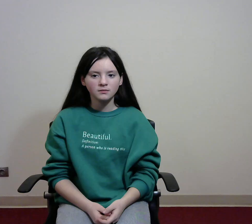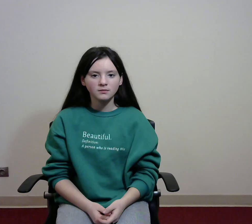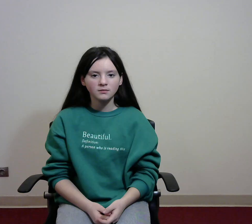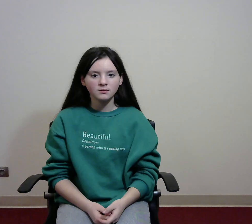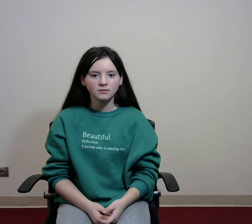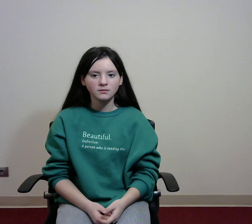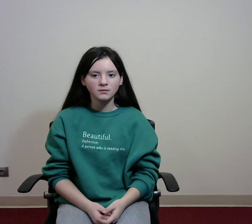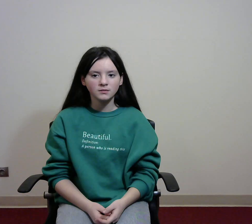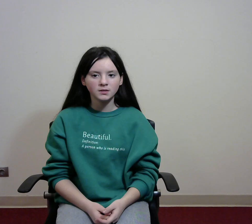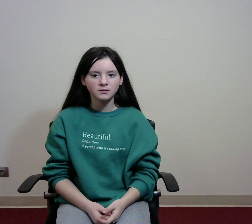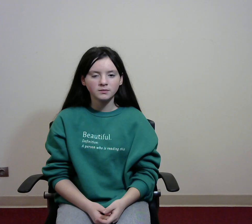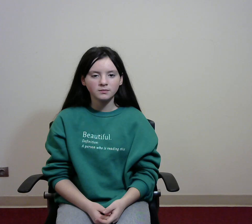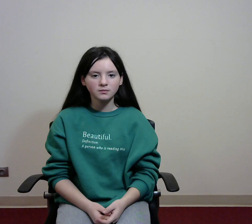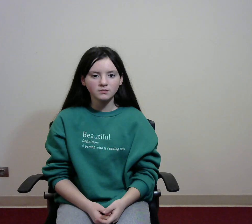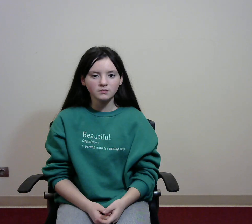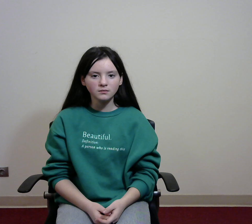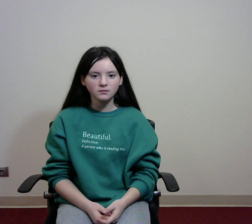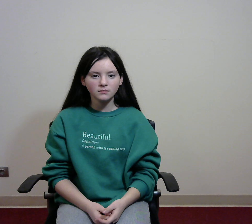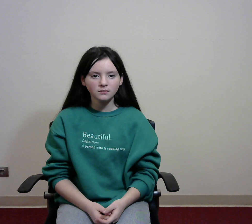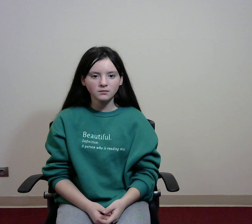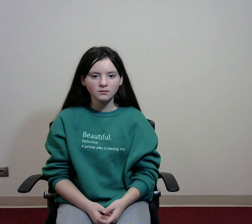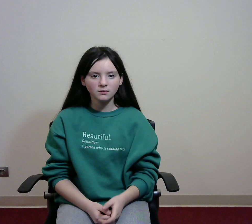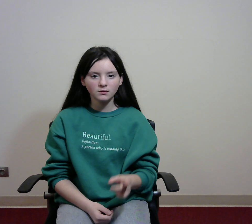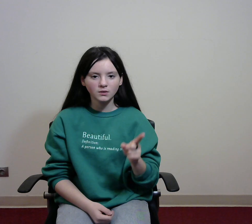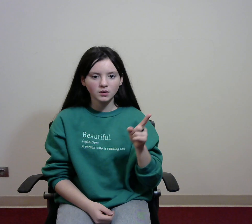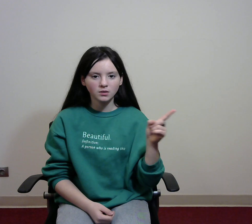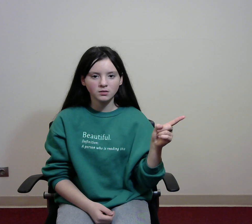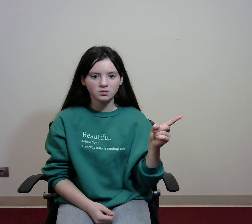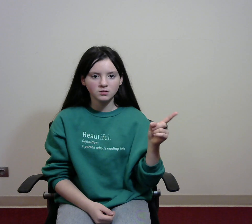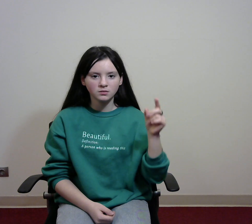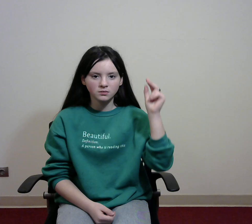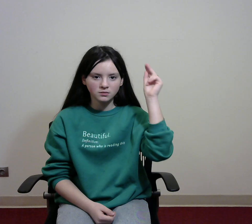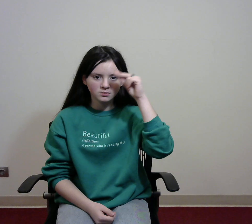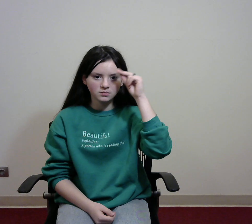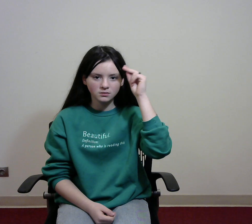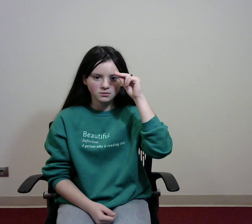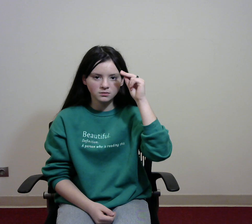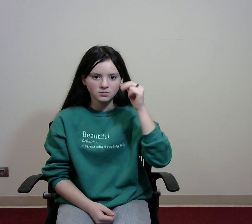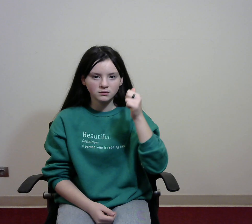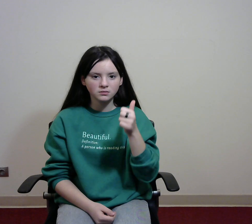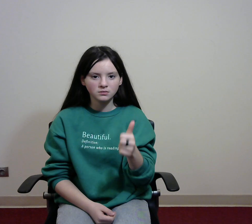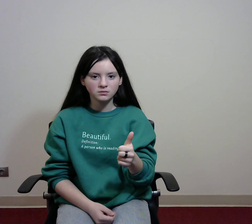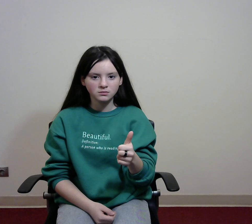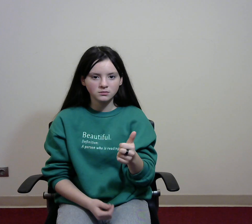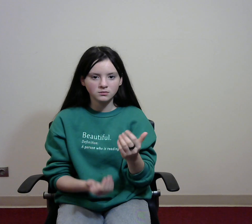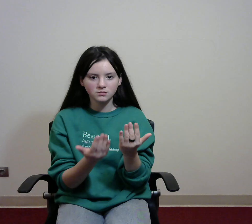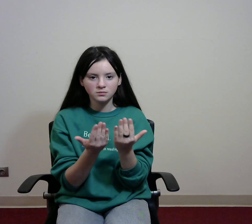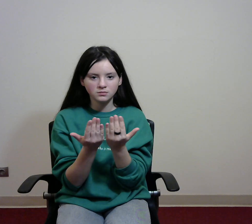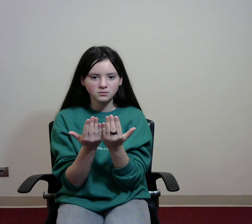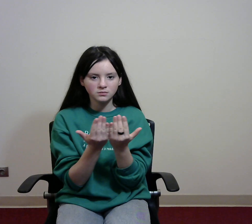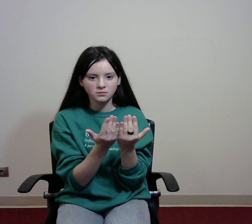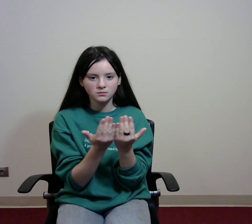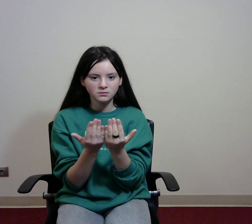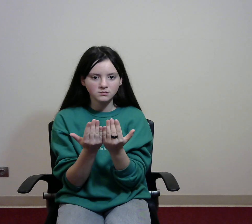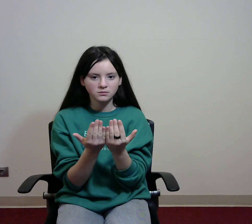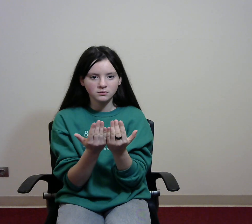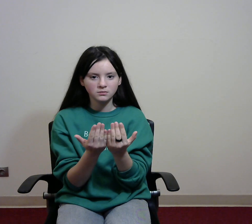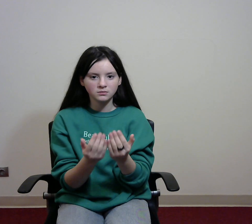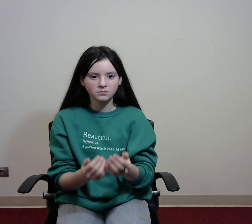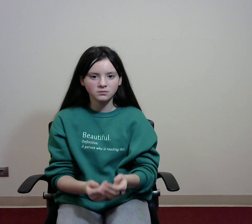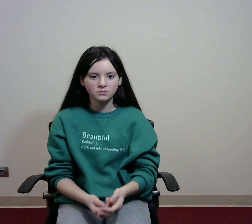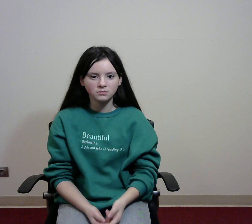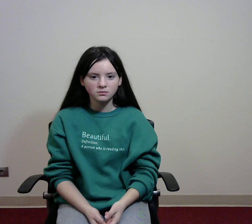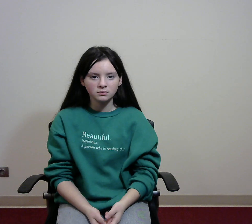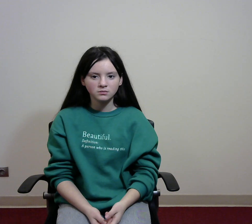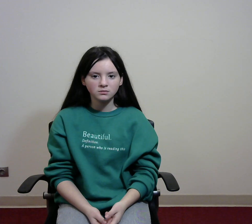O çalışqan şagirddir